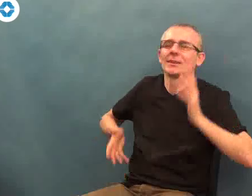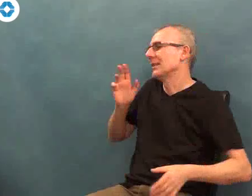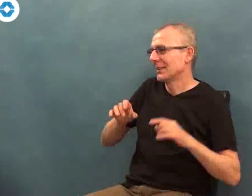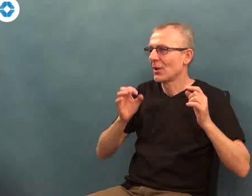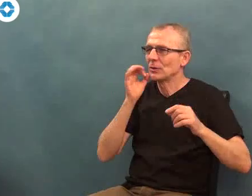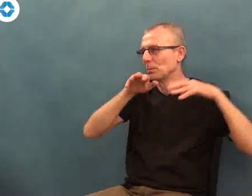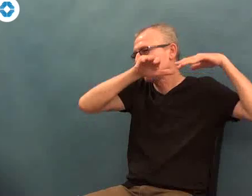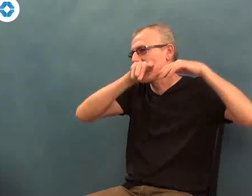Rój os leciał za nimi.